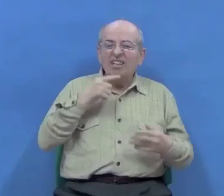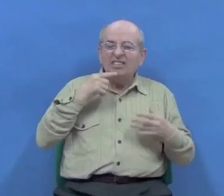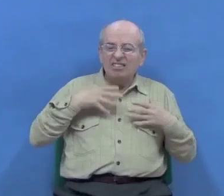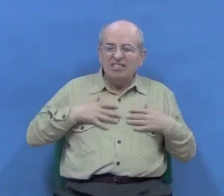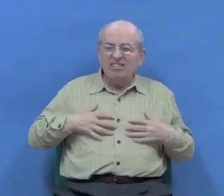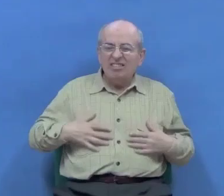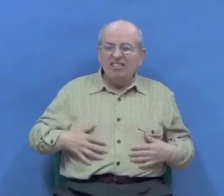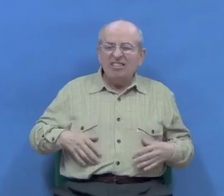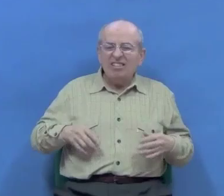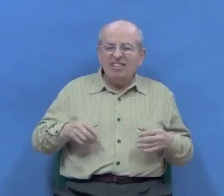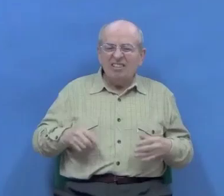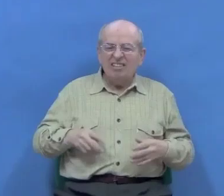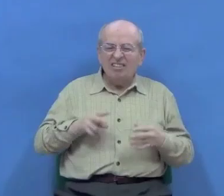Czerwone ubranie.